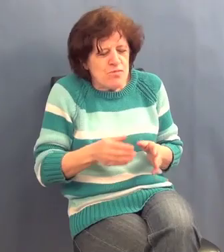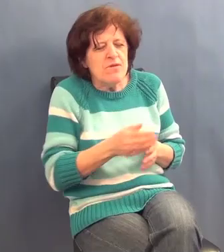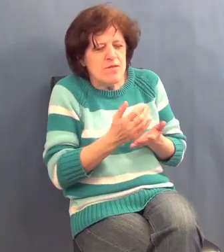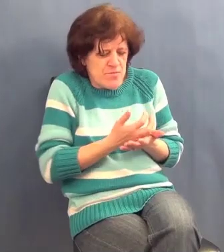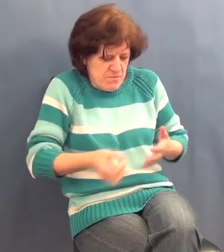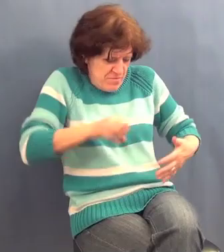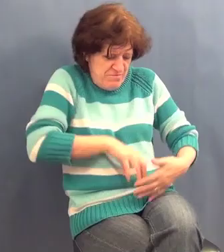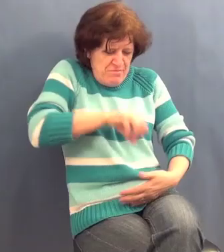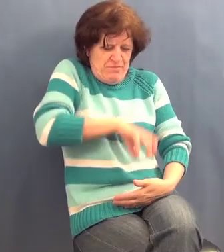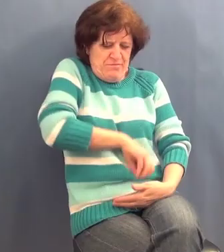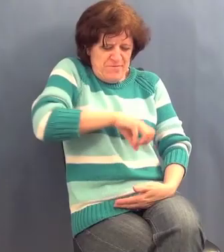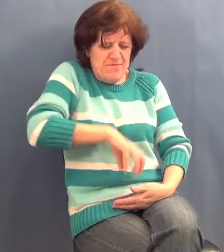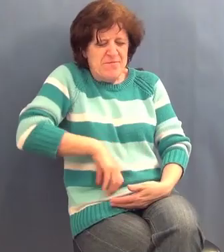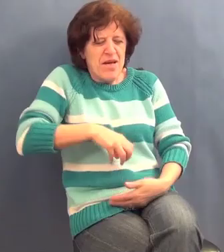Zbiera i chowa kamienie do kieszeni.